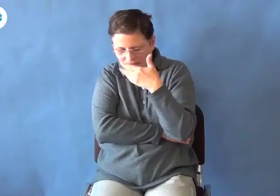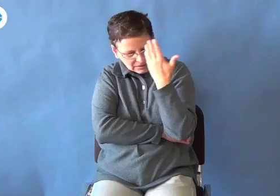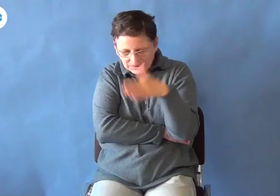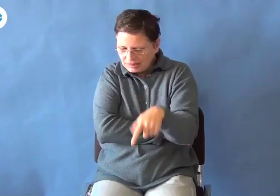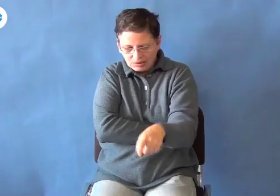Nie znam.